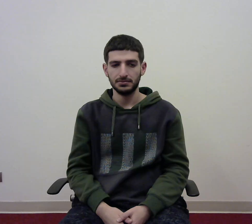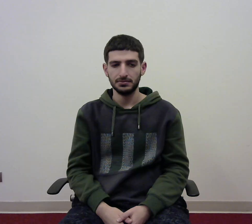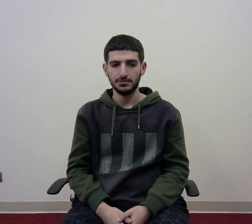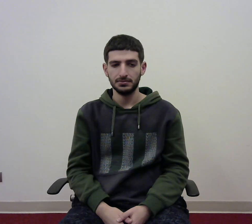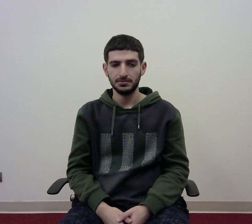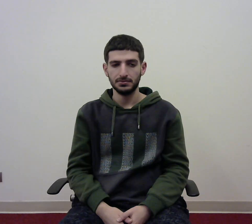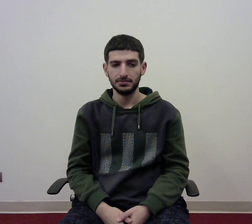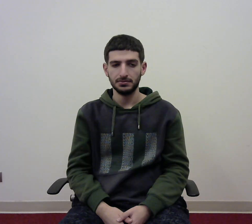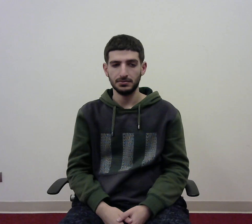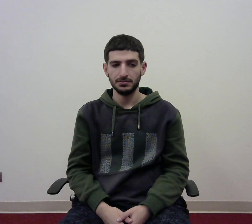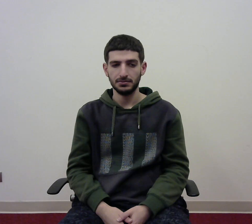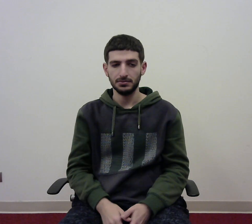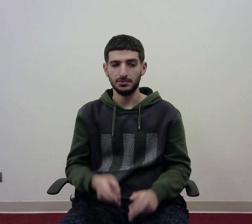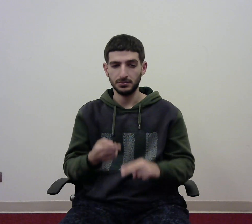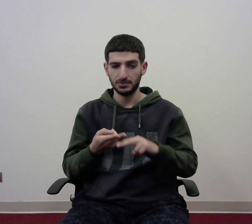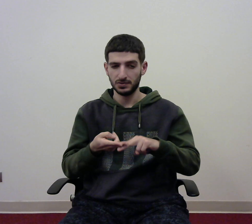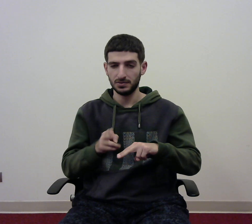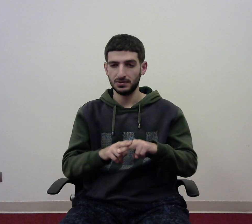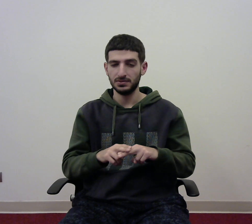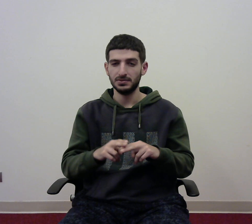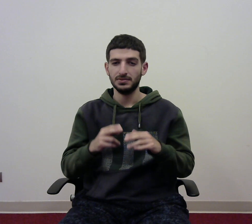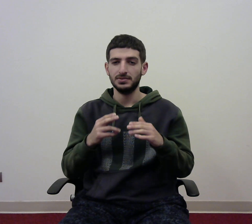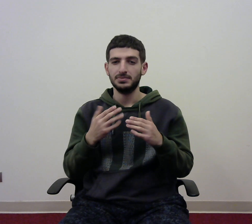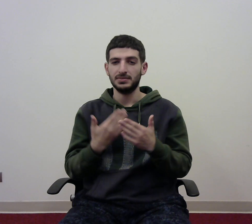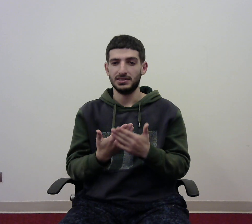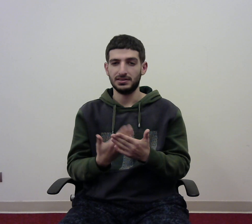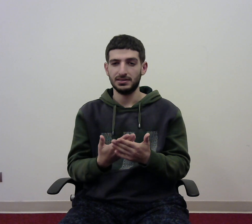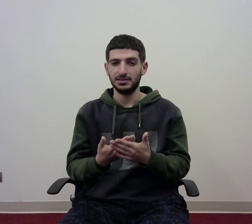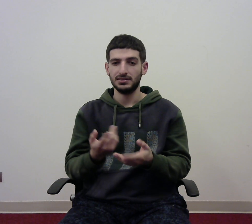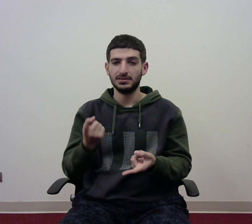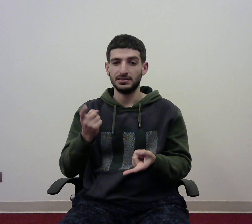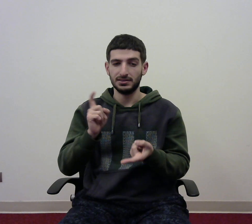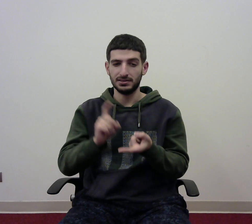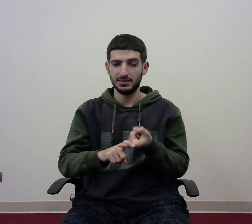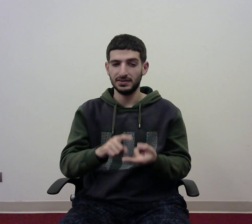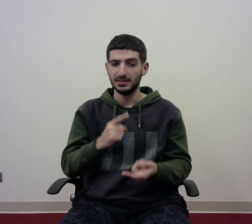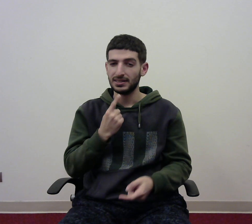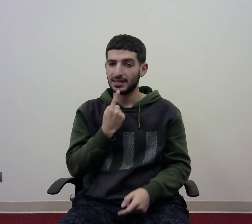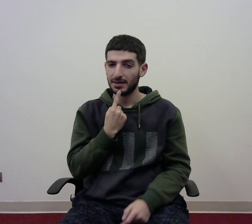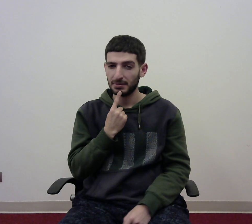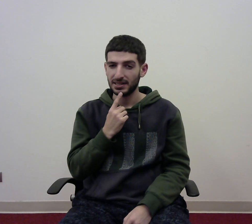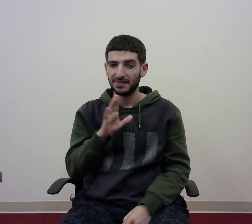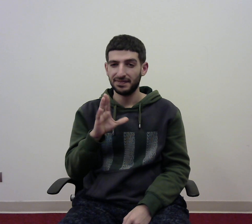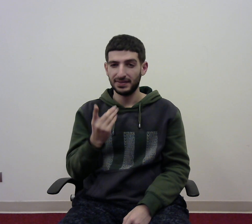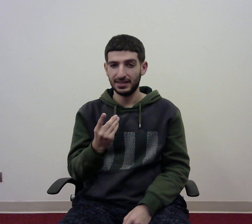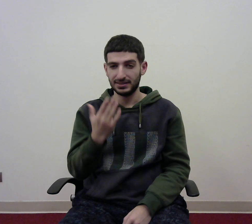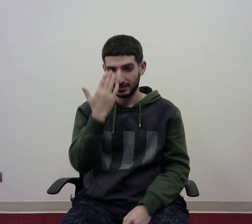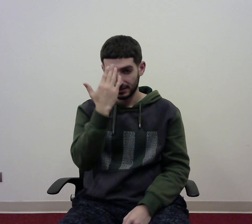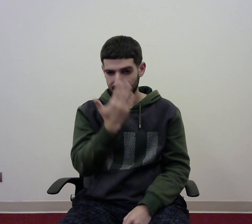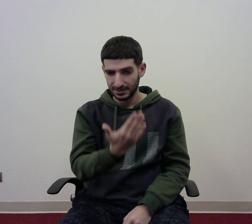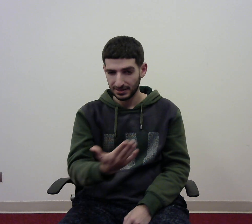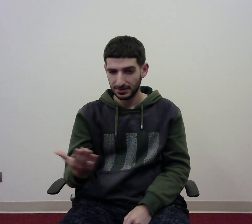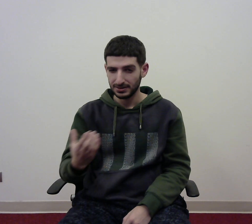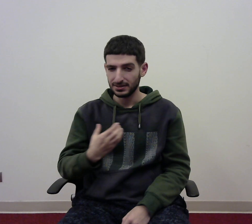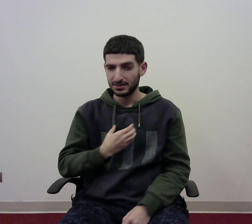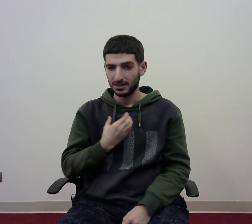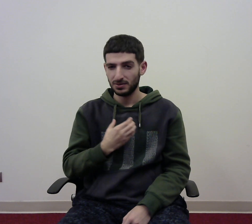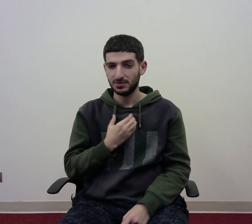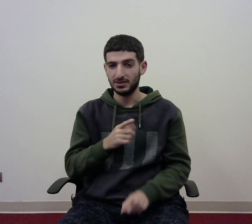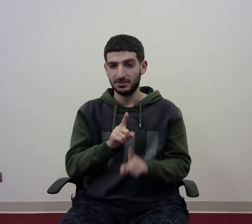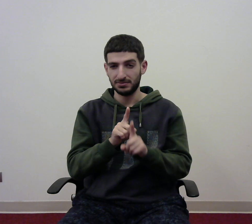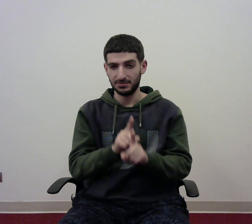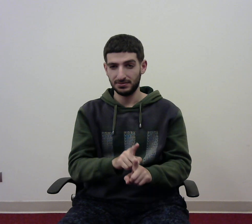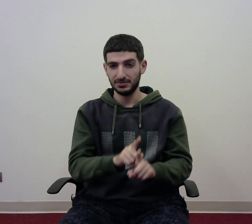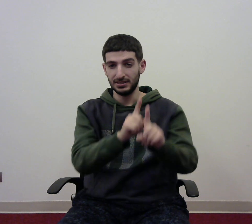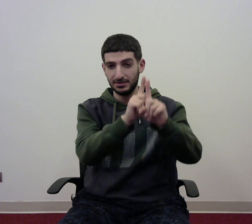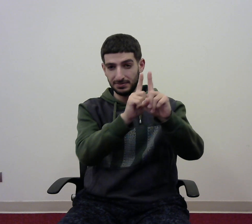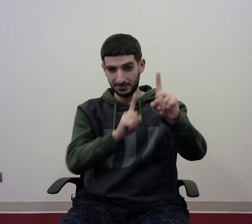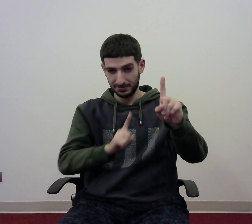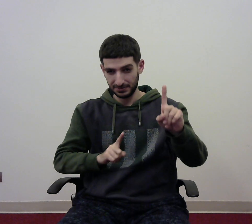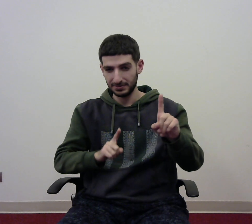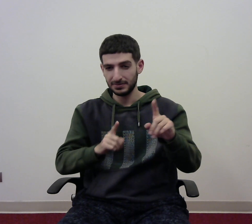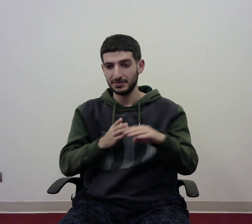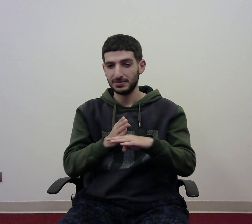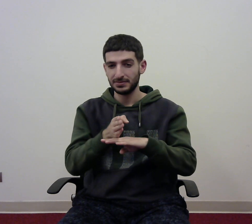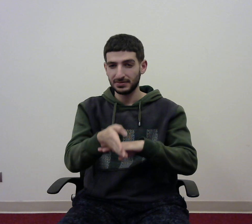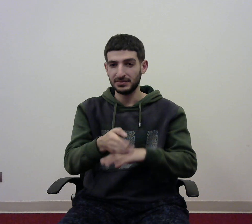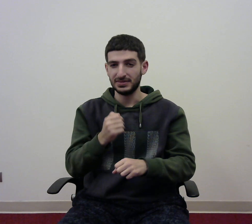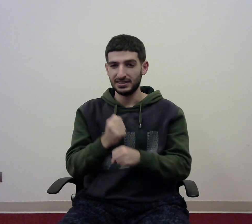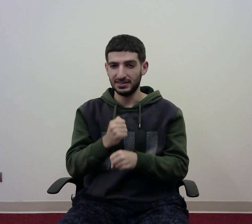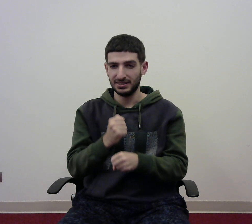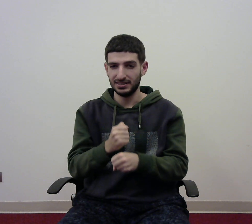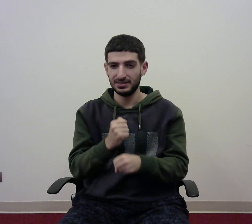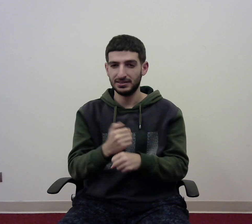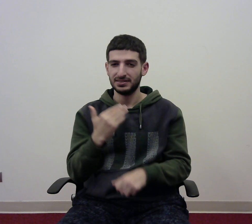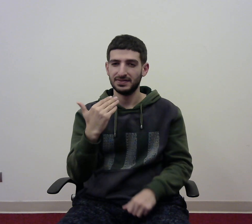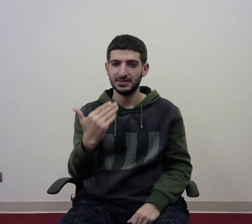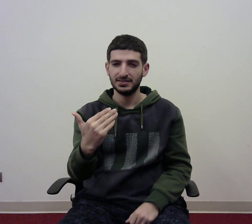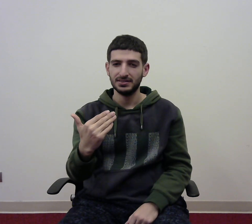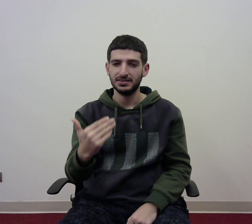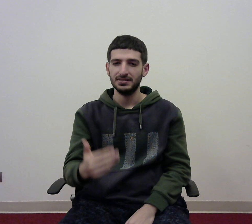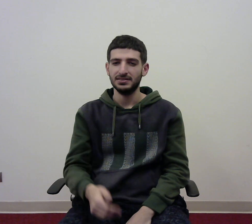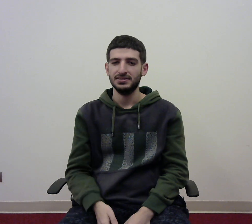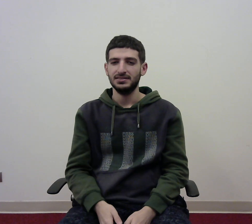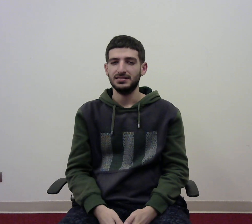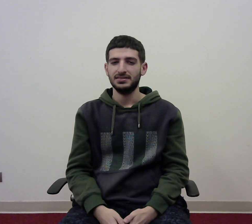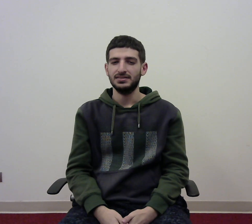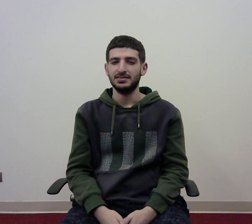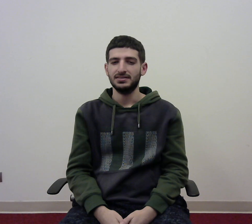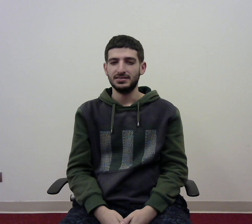Bu məsələ ilə bağlı Əmək və Əhalinin Sosial Müdafiəsi Nazirliyinə müraciət etməlisiniz